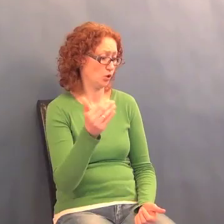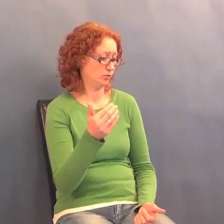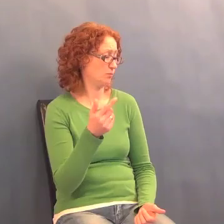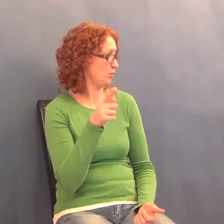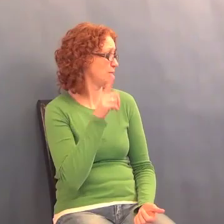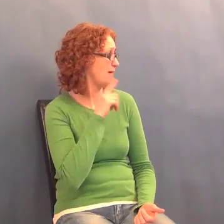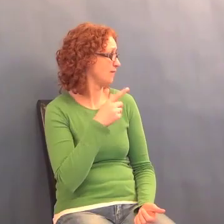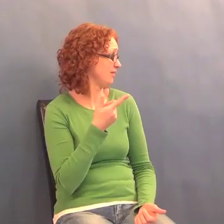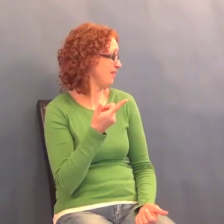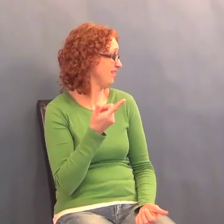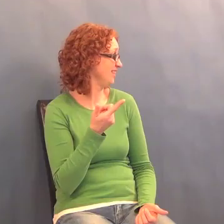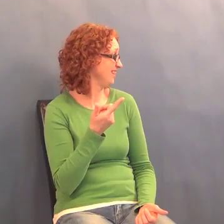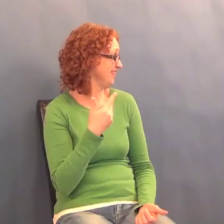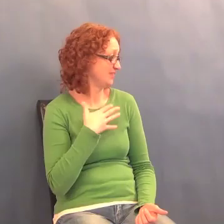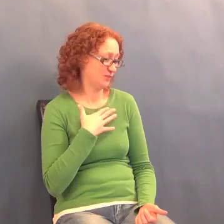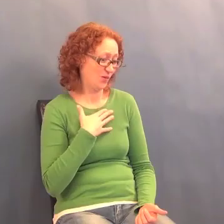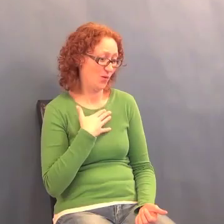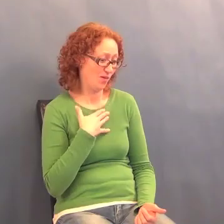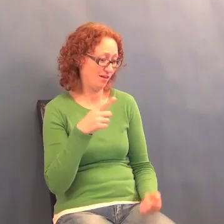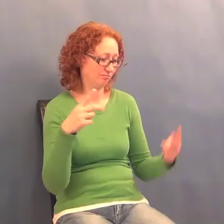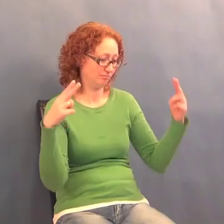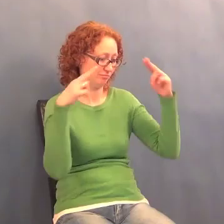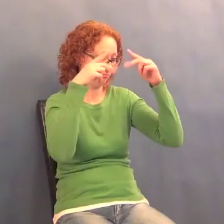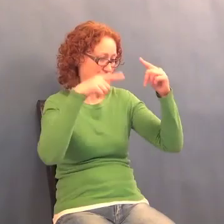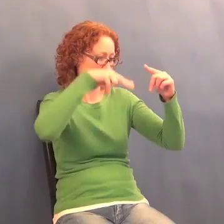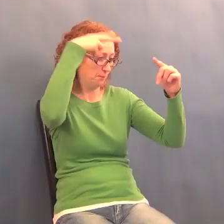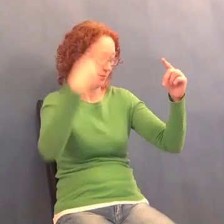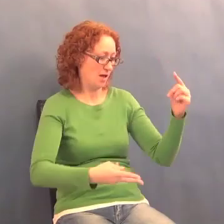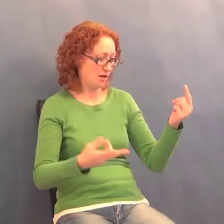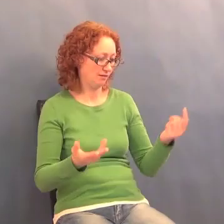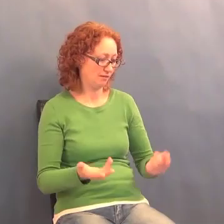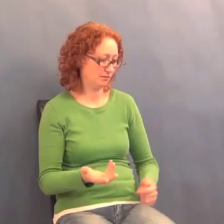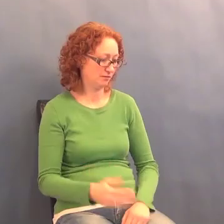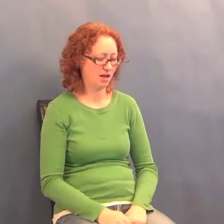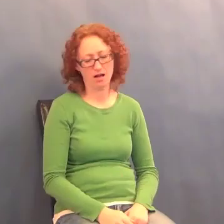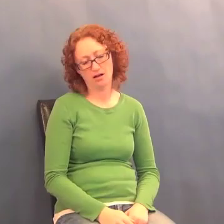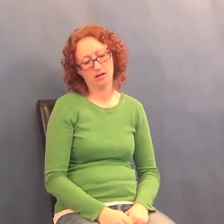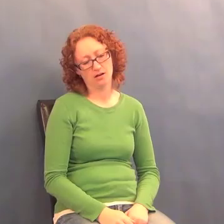Może to prawda, czuję, że ktoś mógł spaść ze szczytu.